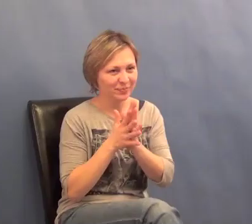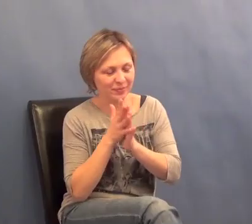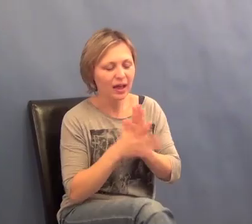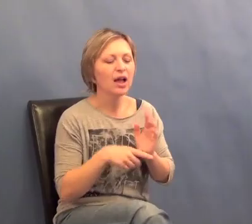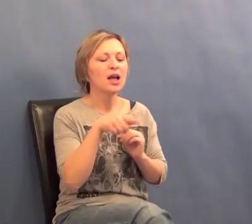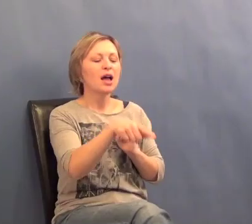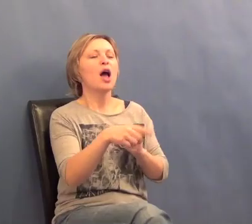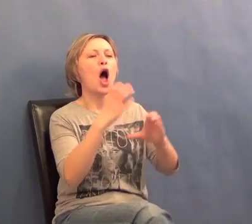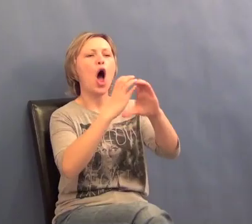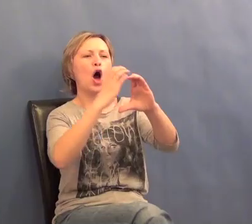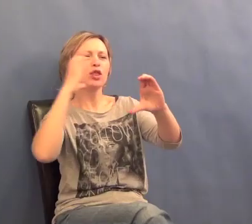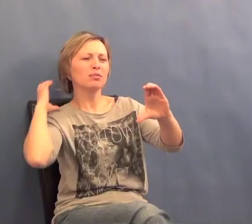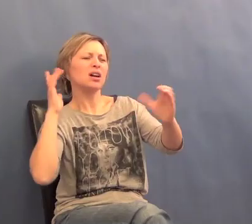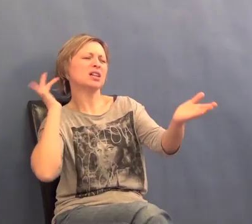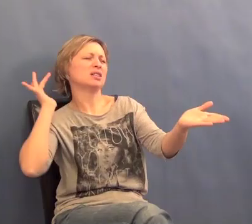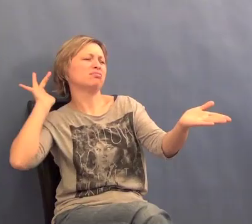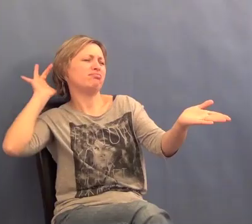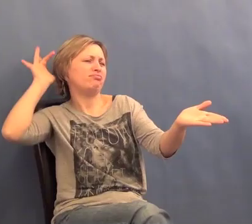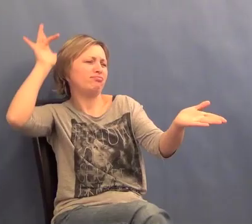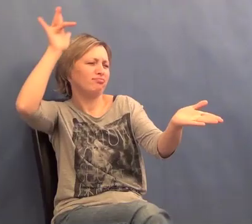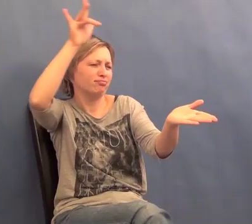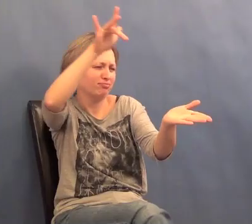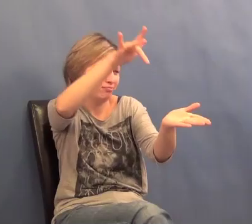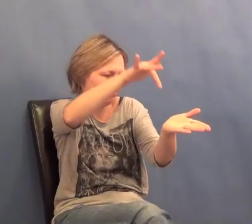Ten autobus jedzie daleko i dojeżdża na miejsce.